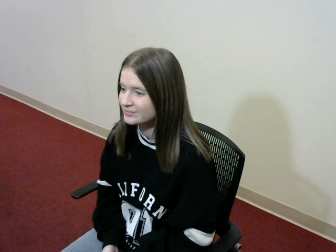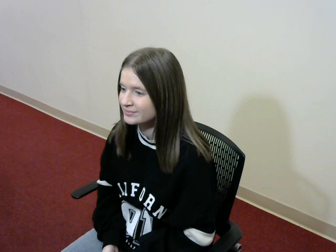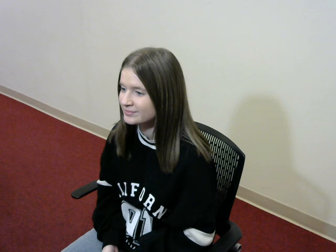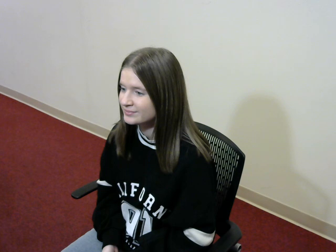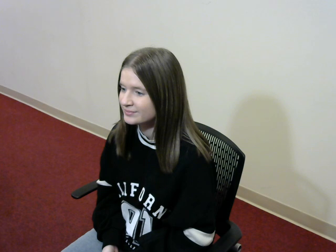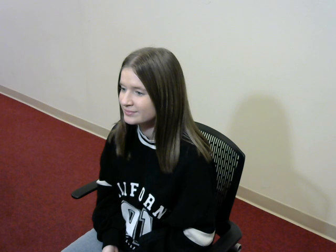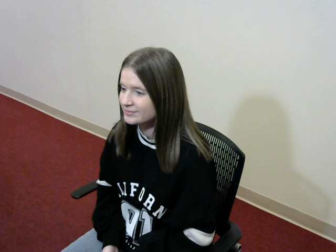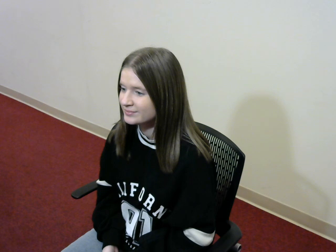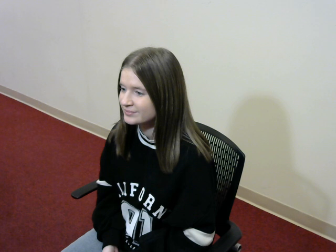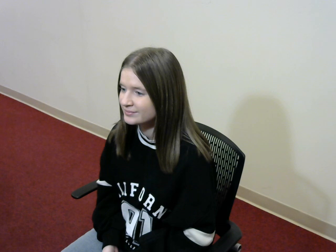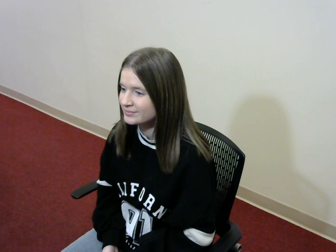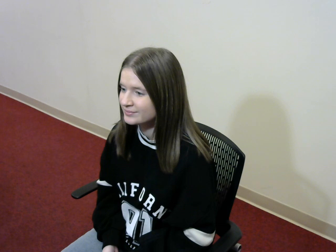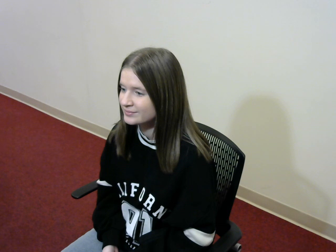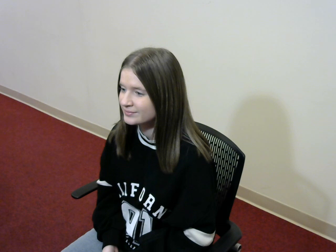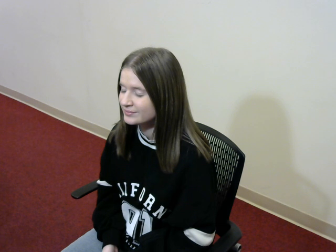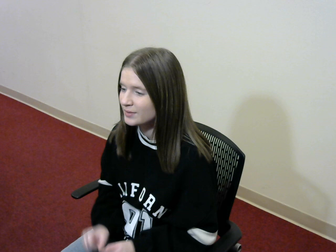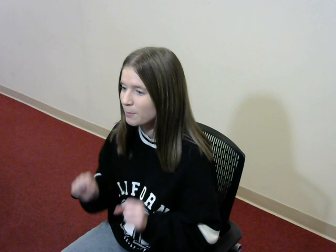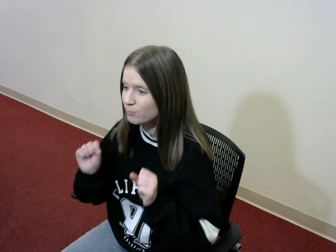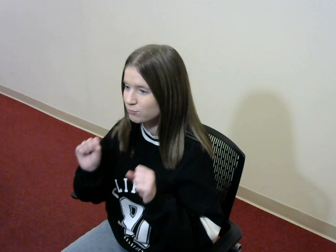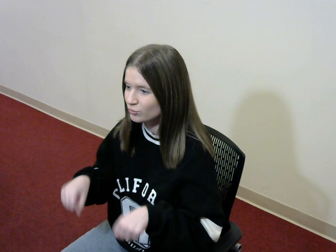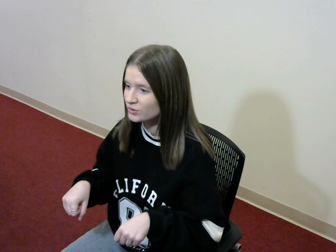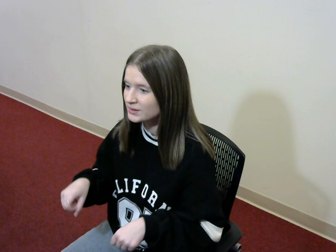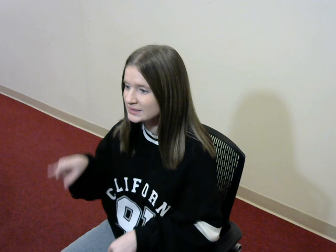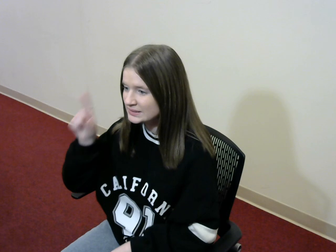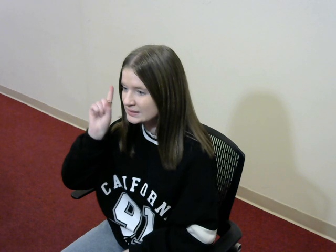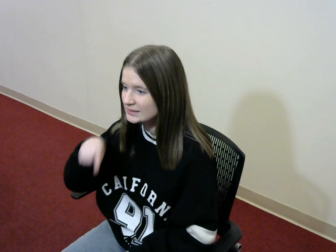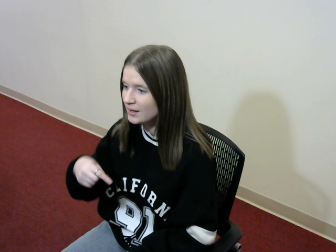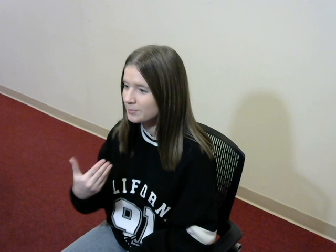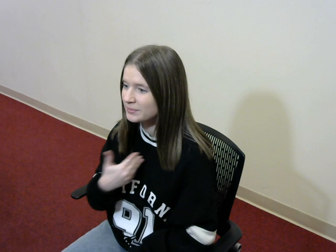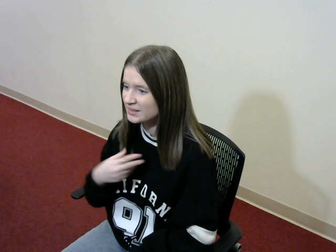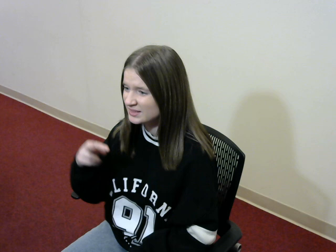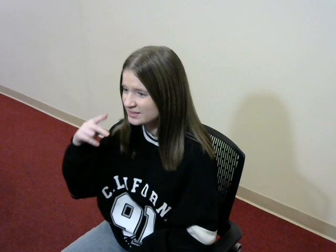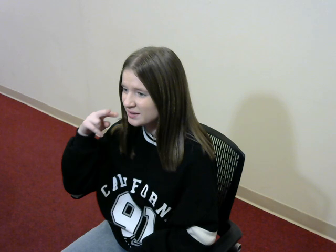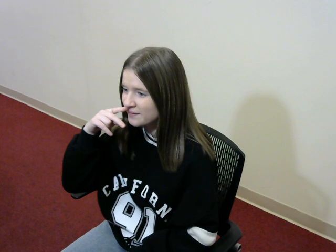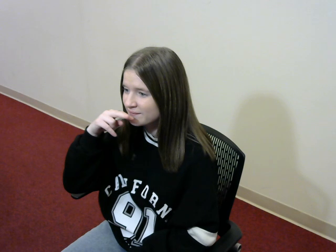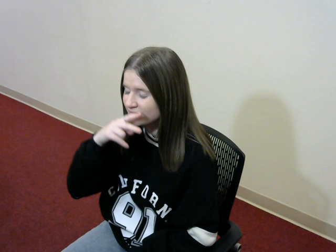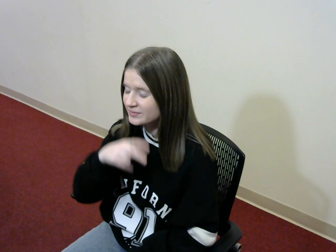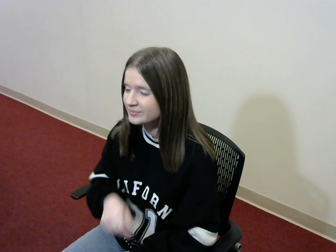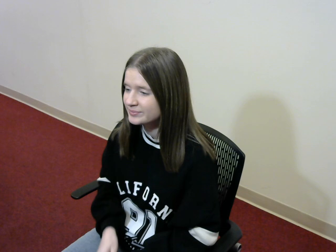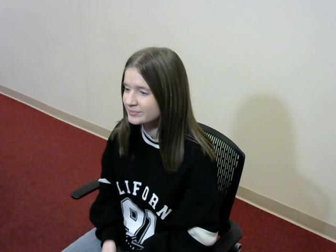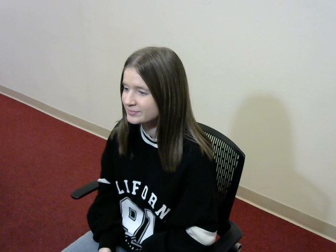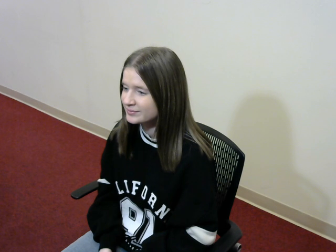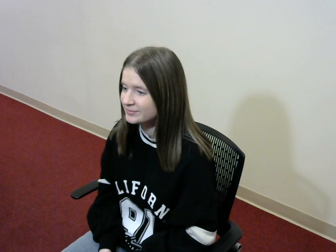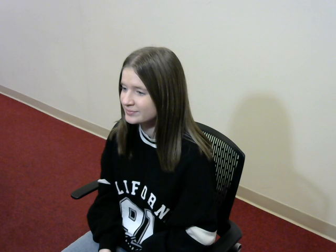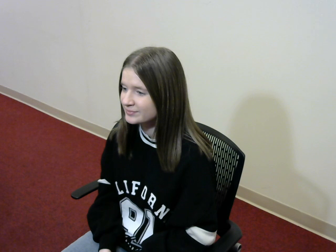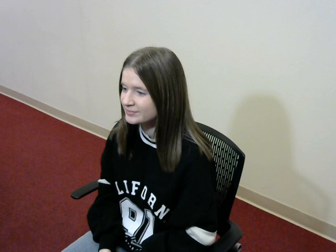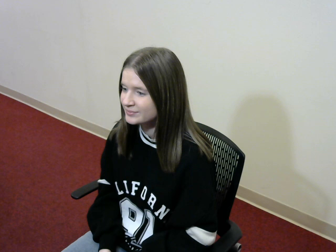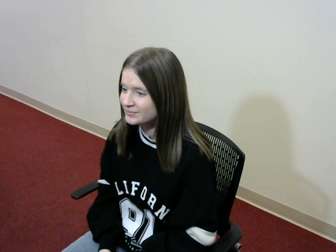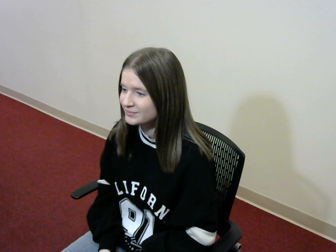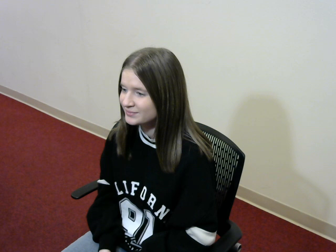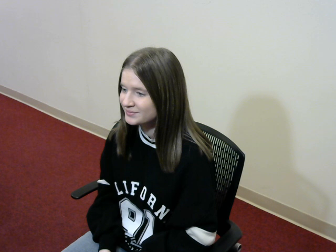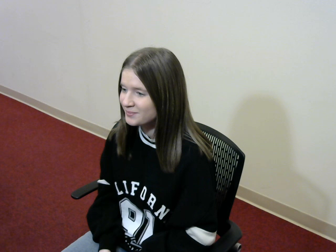Ola bilər mən zəhərlənmişəm